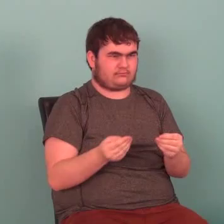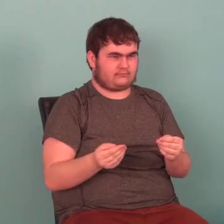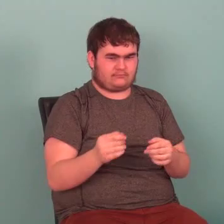Zastanawia się.